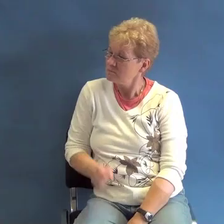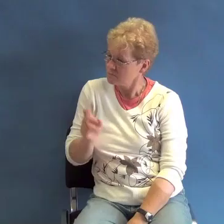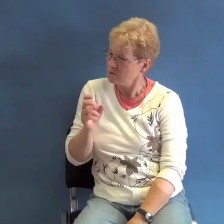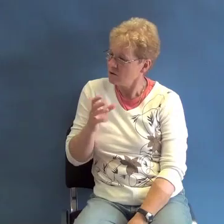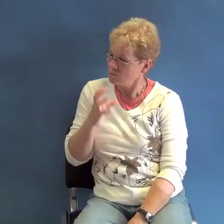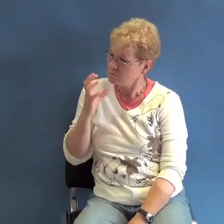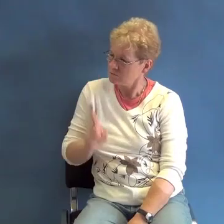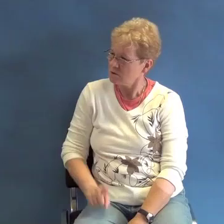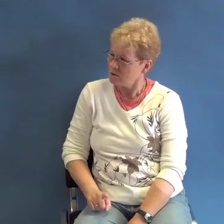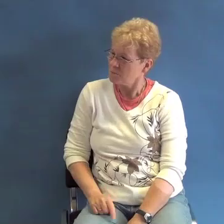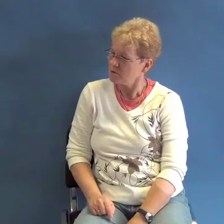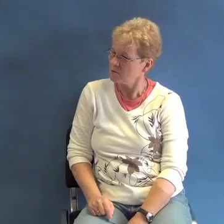Tak, tak, w autobusie tak samo.